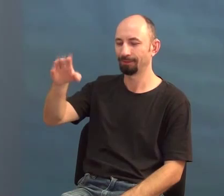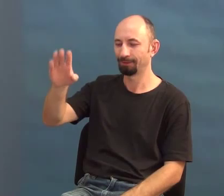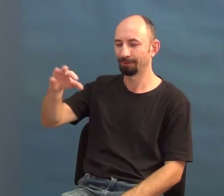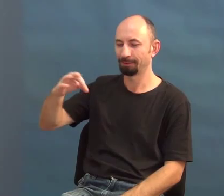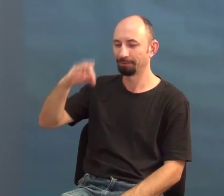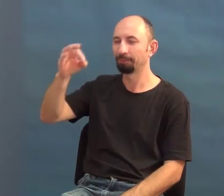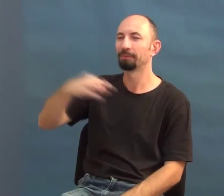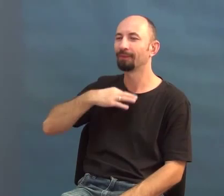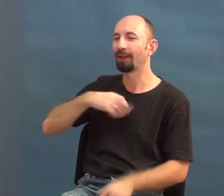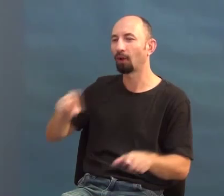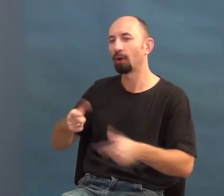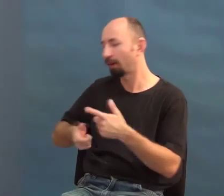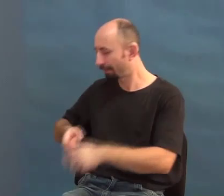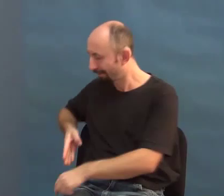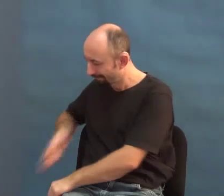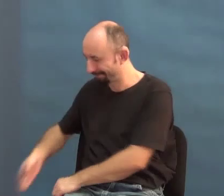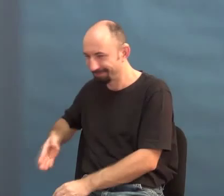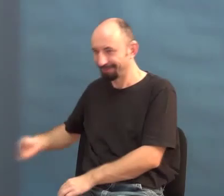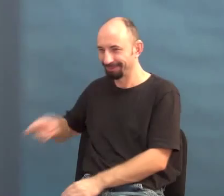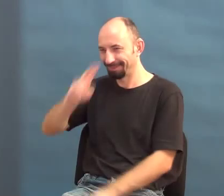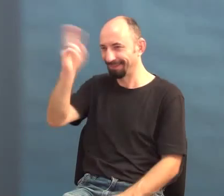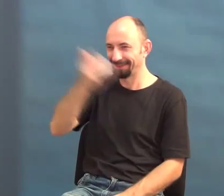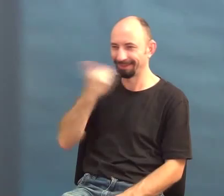Prywatnie piłować sobie ławkę, nie ma takiego znaku.